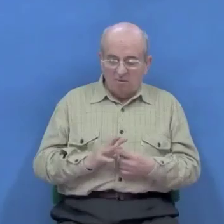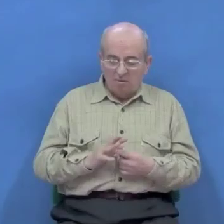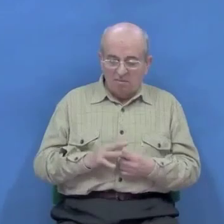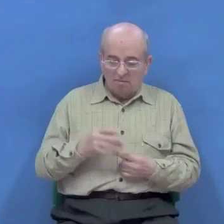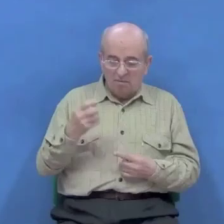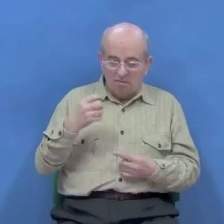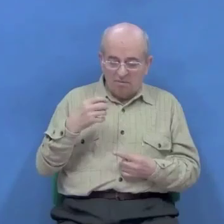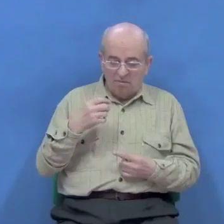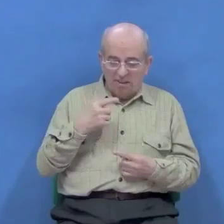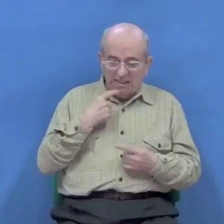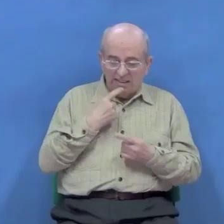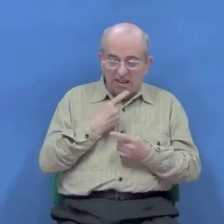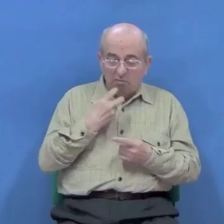Wiatrak, promieniowanie.